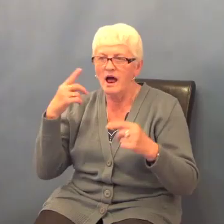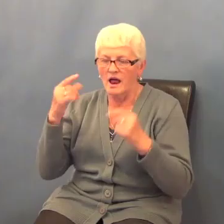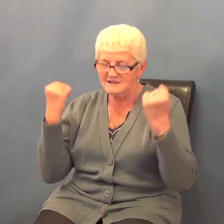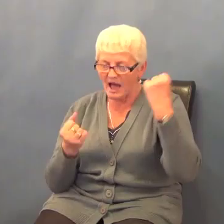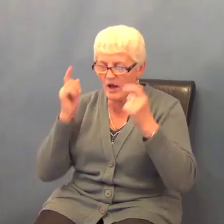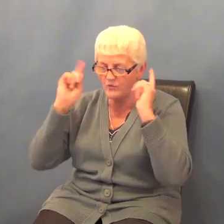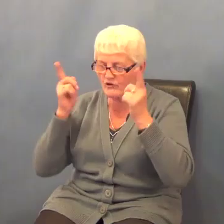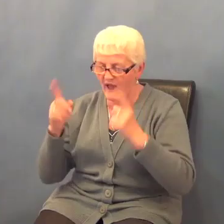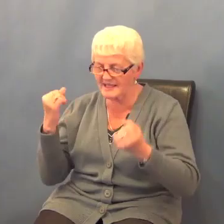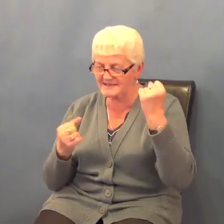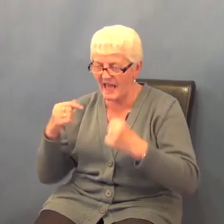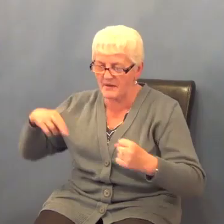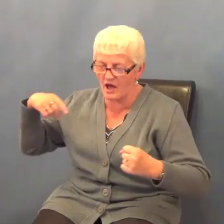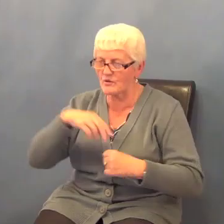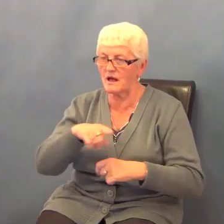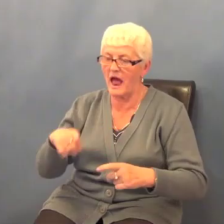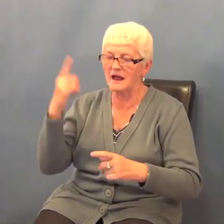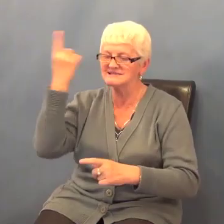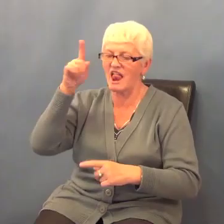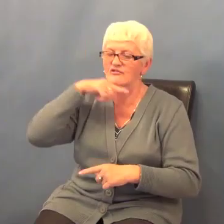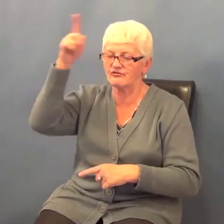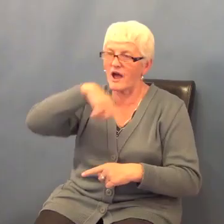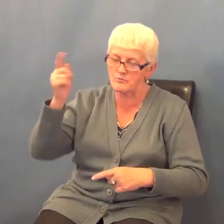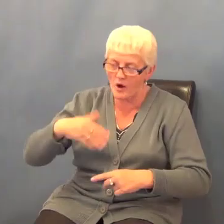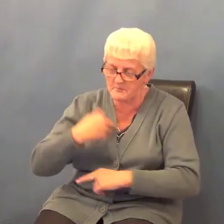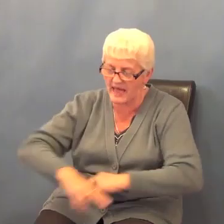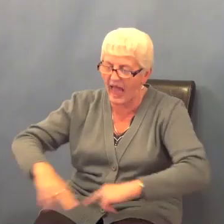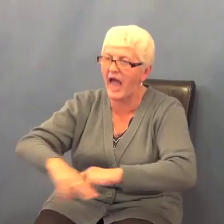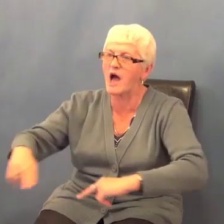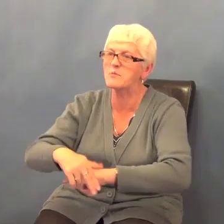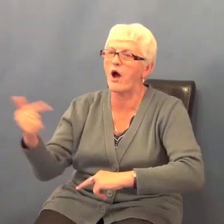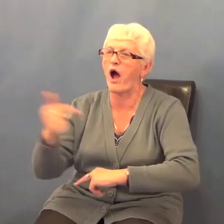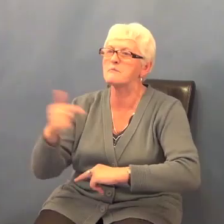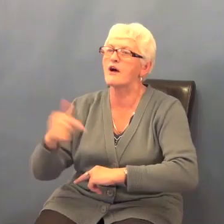Uważać na samochód, czerwone koło to znak zakazu, więc obowiązkowe jest przejście przez pasy dla pieszych.